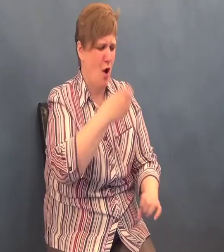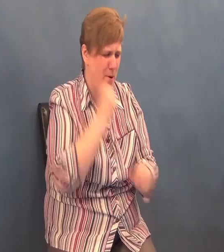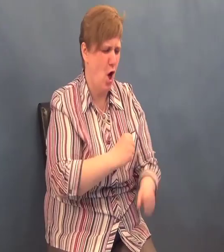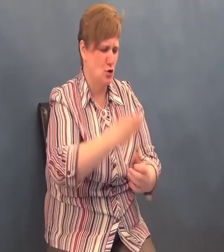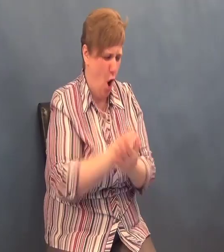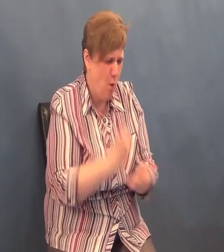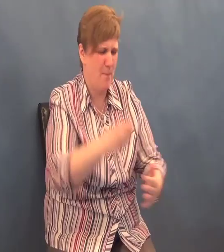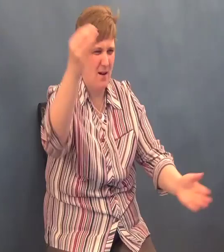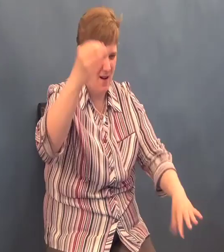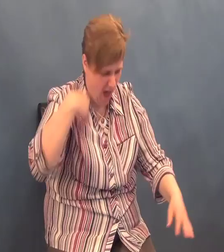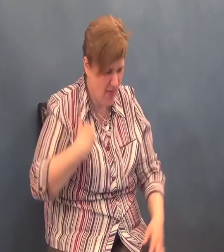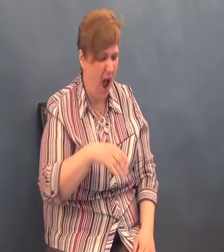Praca, zakupy, nauka angielskiego.